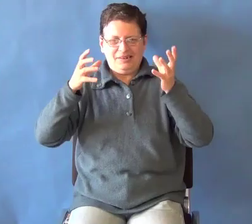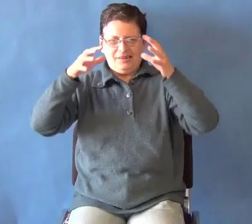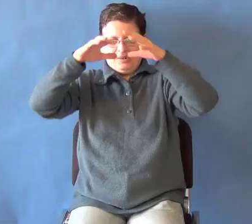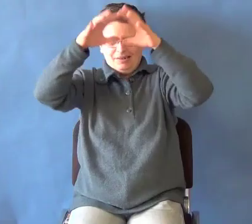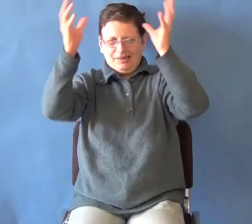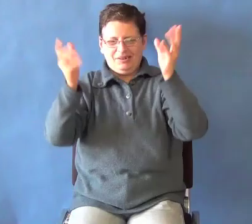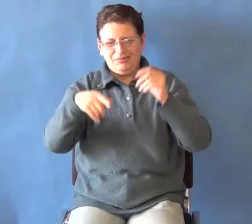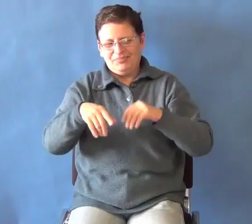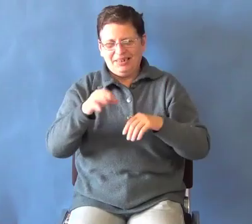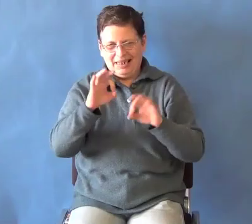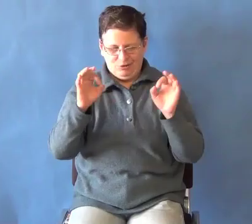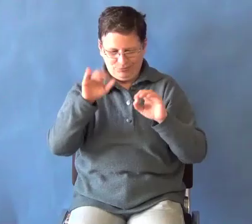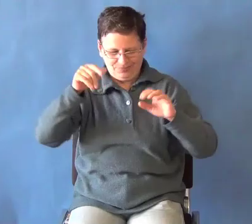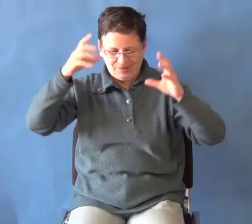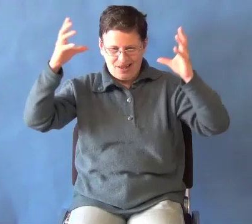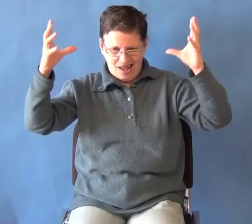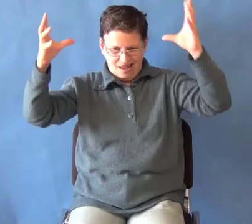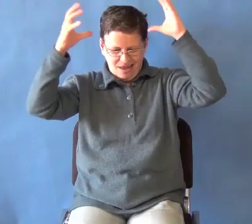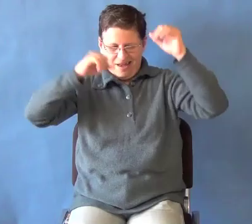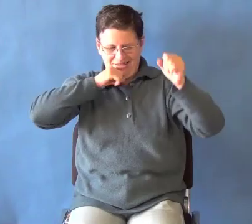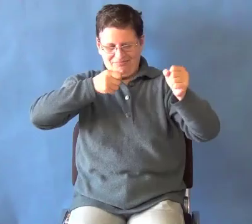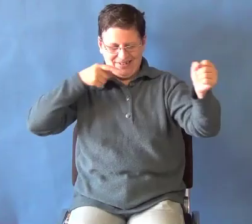Duży arbuz postawiony na głowie.